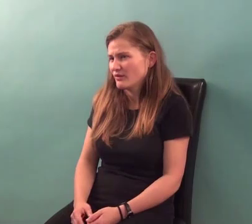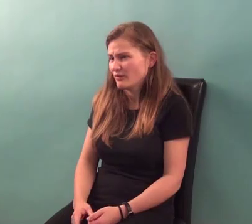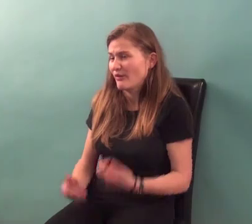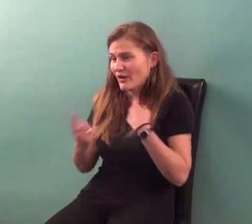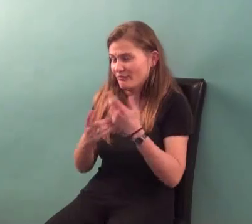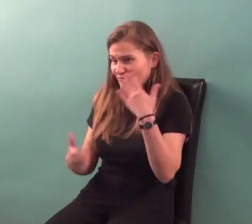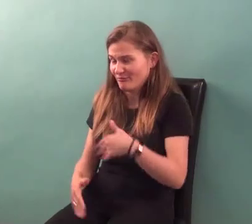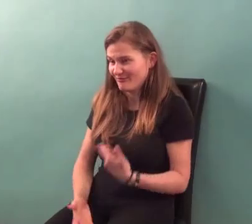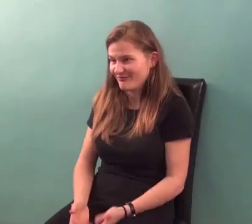Nie znam odpowiedzi.